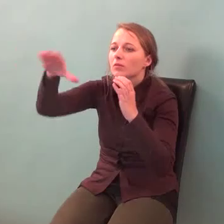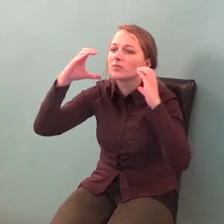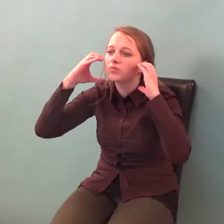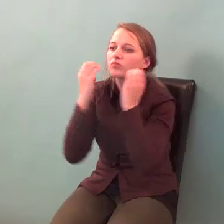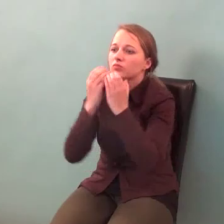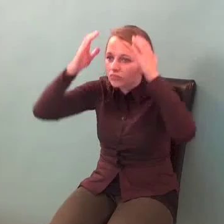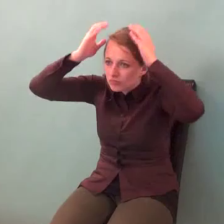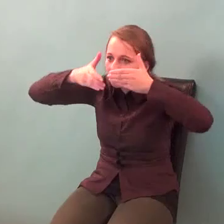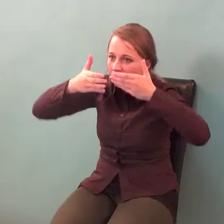Osłona na szczęki i szybka na oczy.